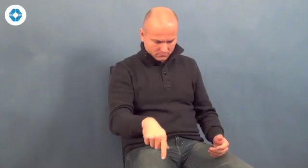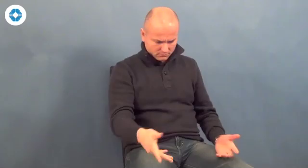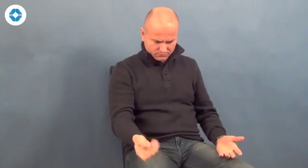Dziwi się.